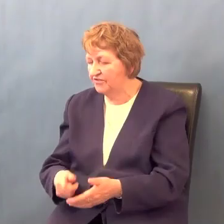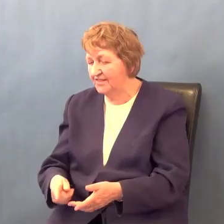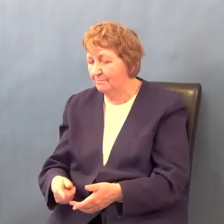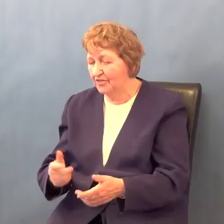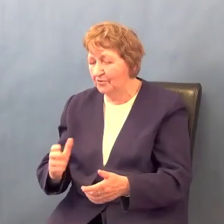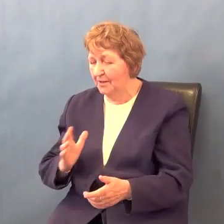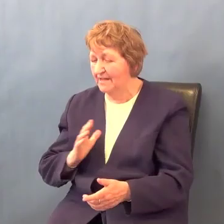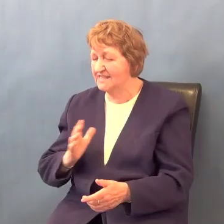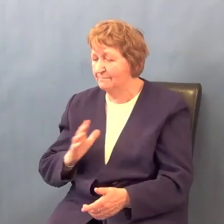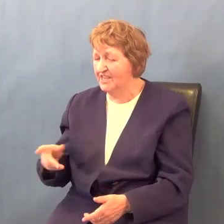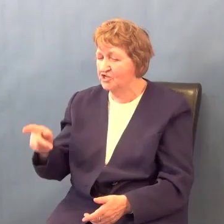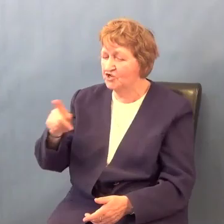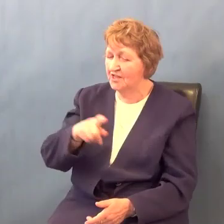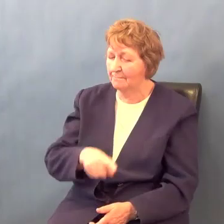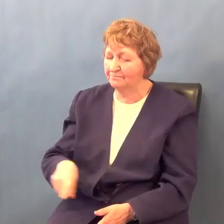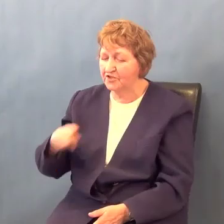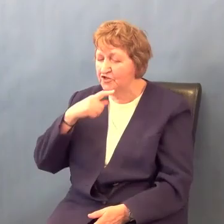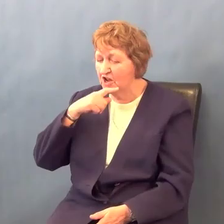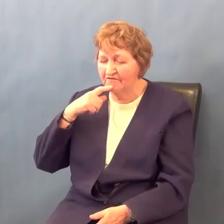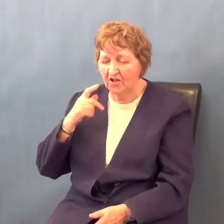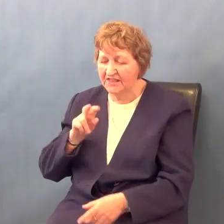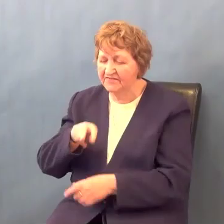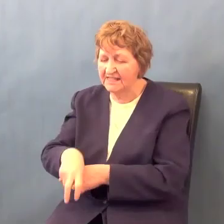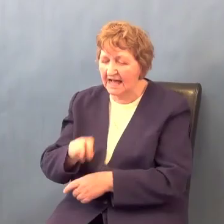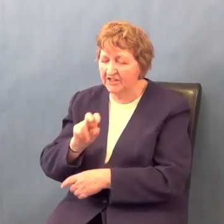Bo to niebezpieczne, jest czerwone koło skreślone, to znaczy, że nie wolno wskakiwać.